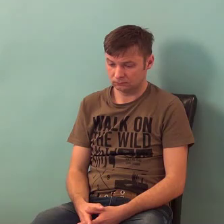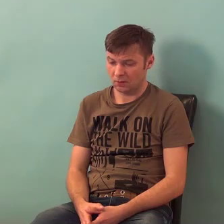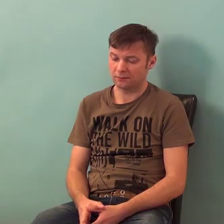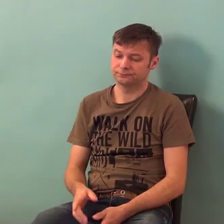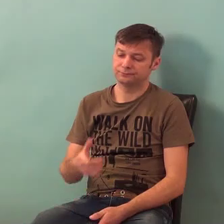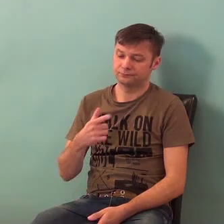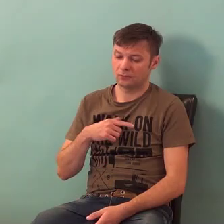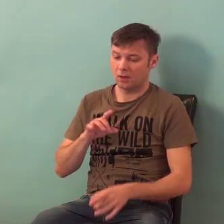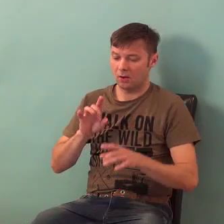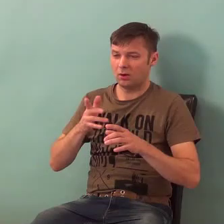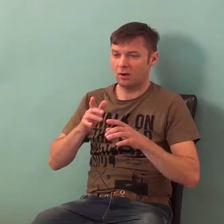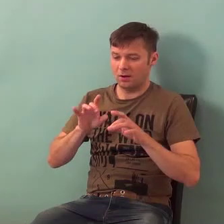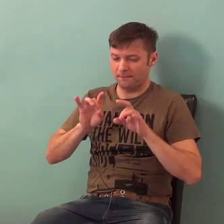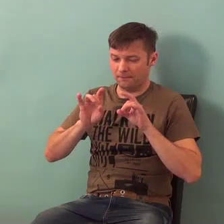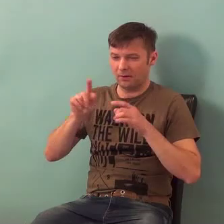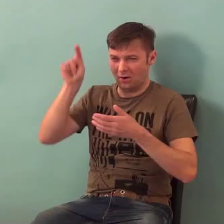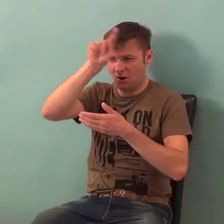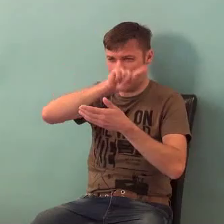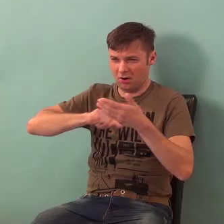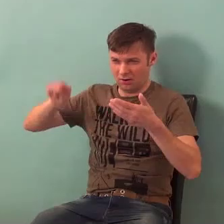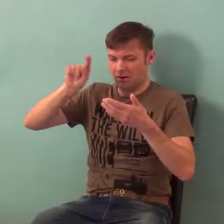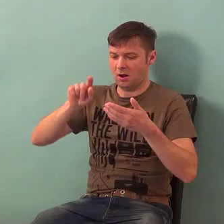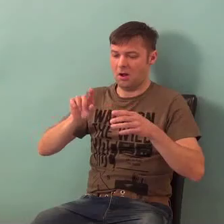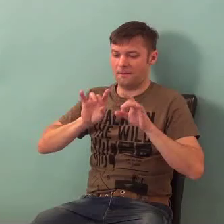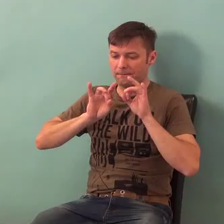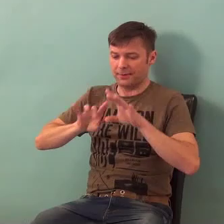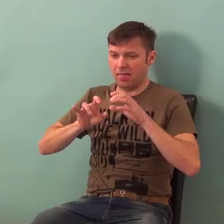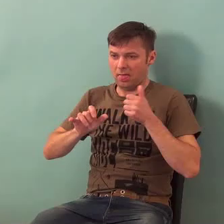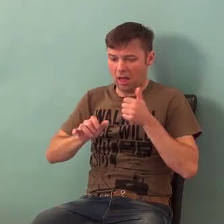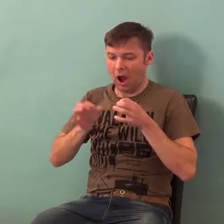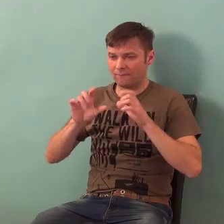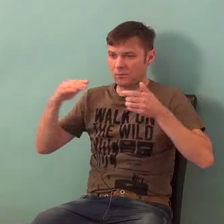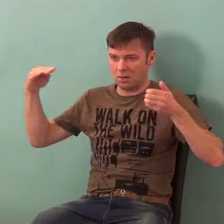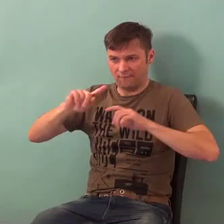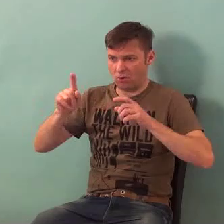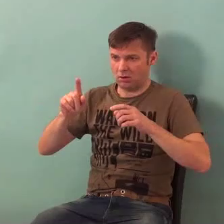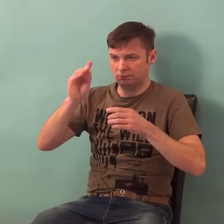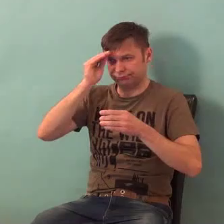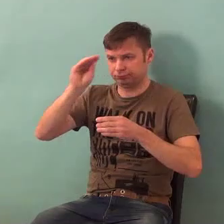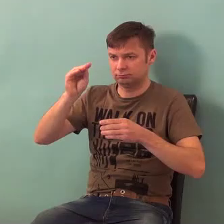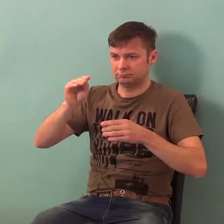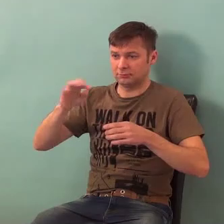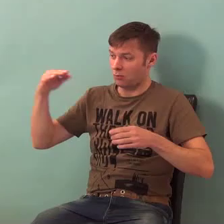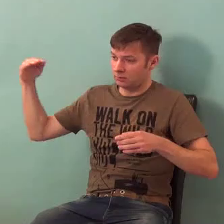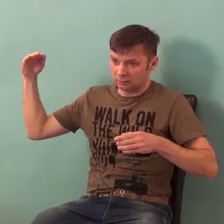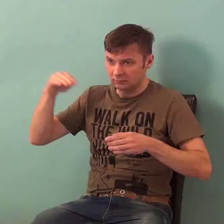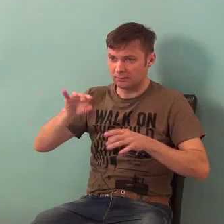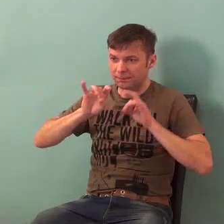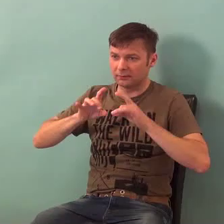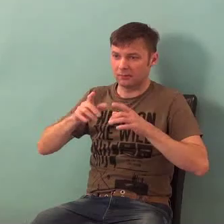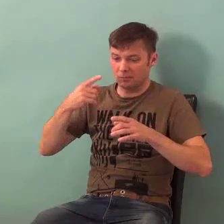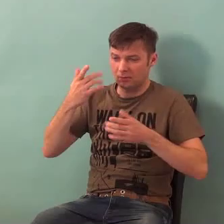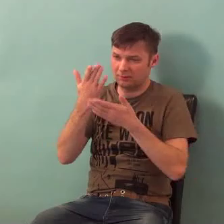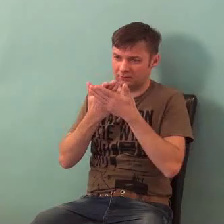Aha... czyli ten okrągły znak informuje, że nie wolno wbiegać na ulicę jak samochód jedzie, trzeba uważać, tak pokazuje rysunek.